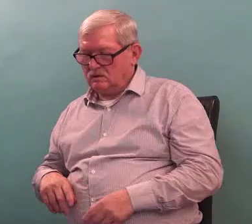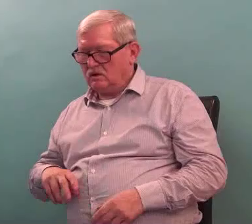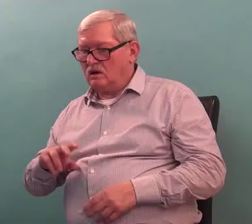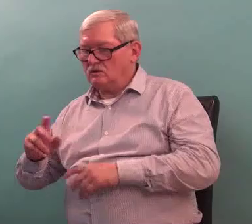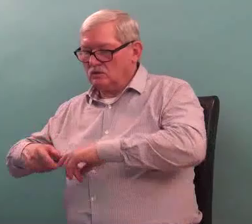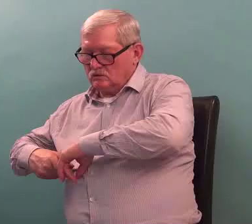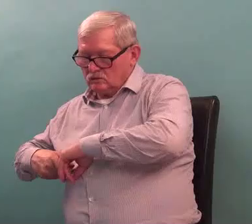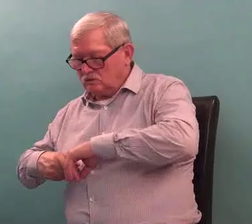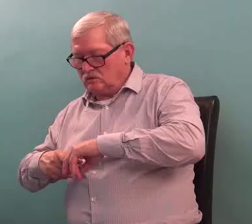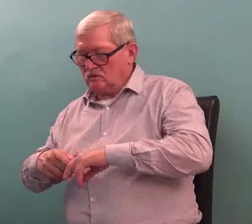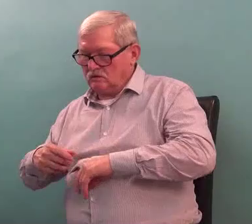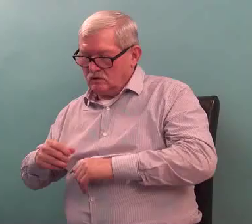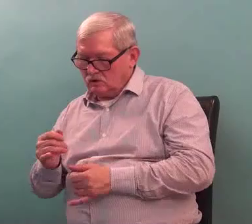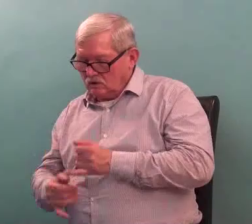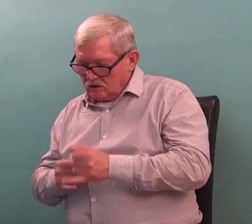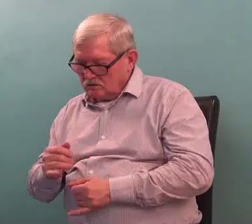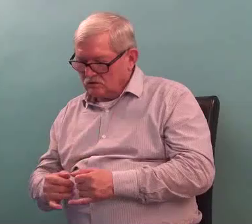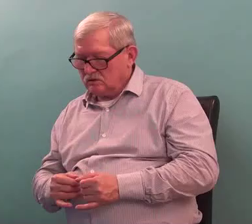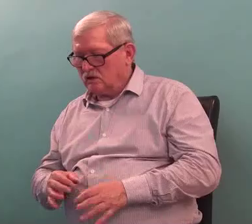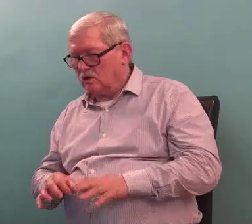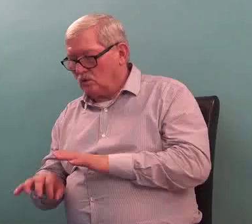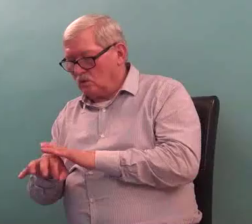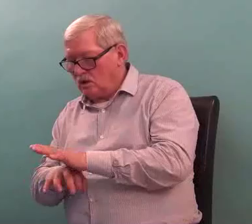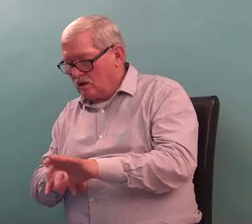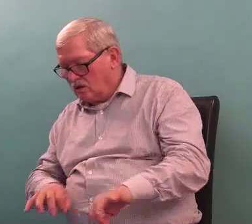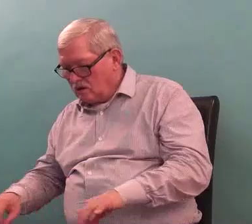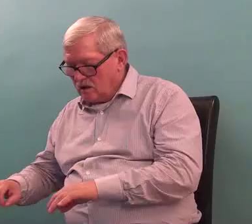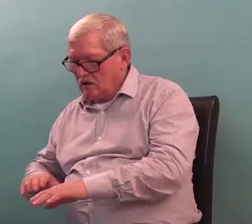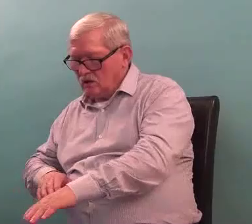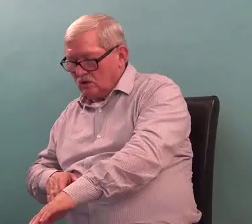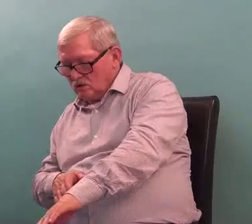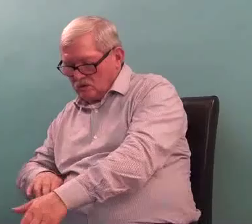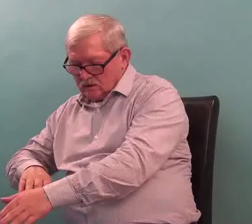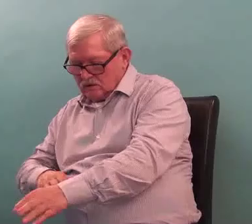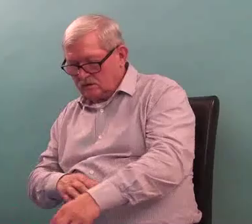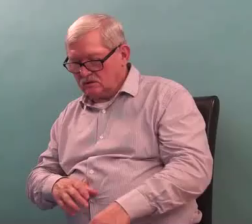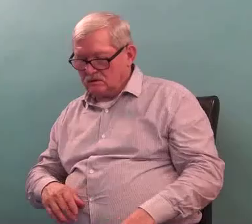Na drugim obrazku jest rower z przyczepą, rolki oraz deskorolka.